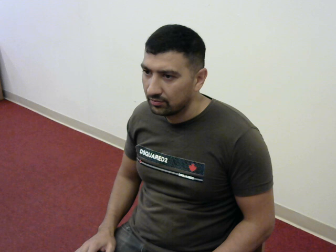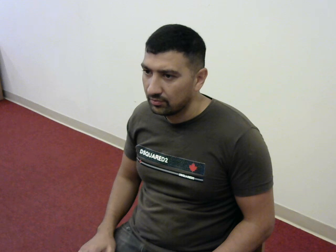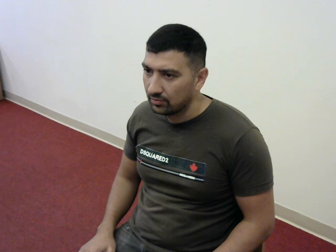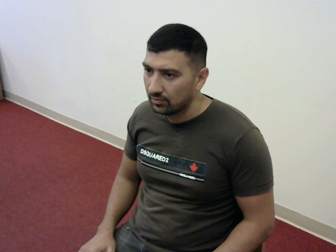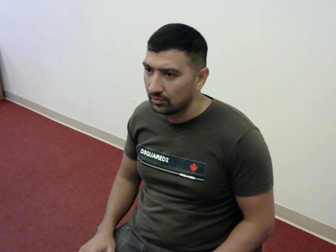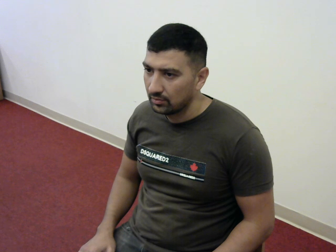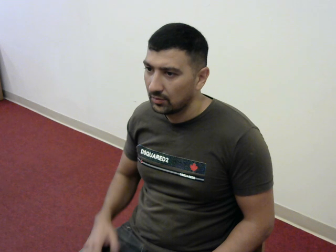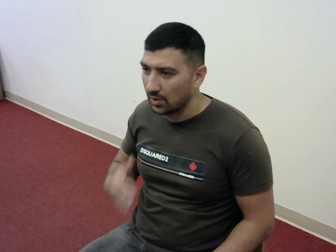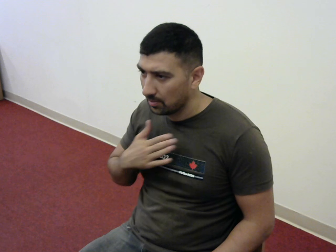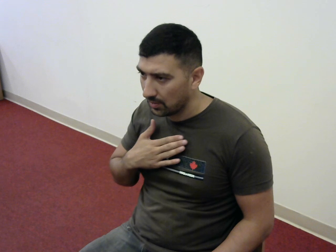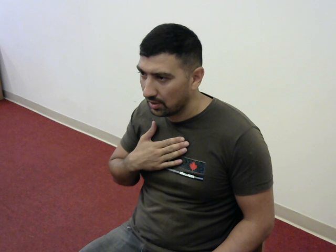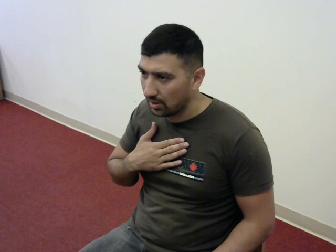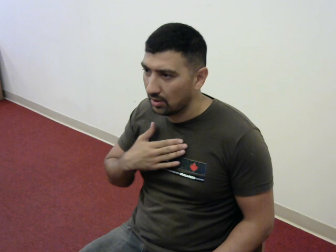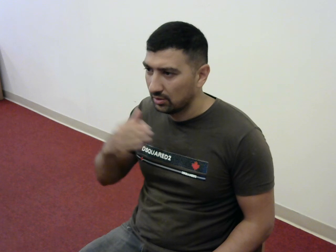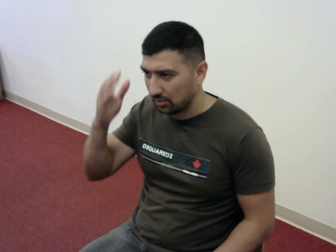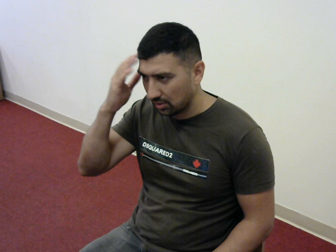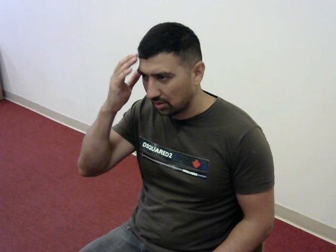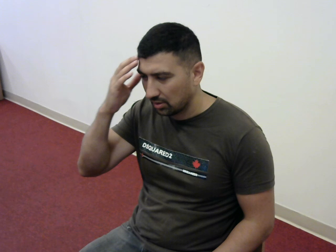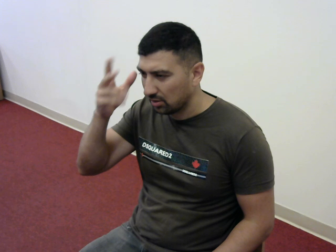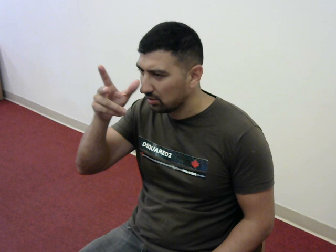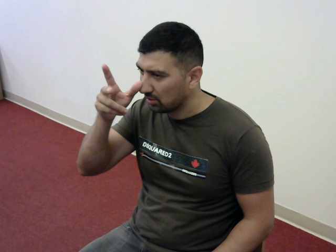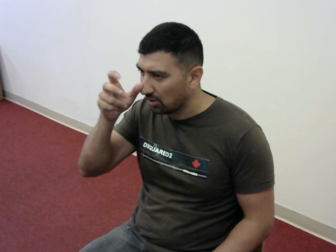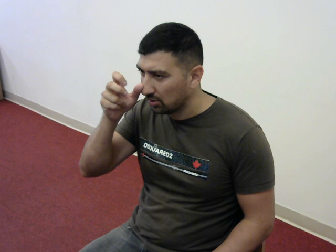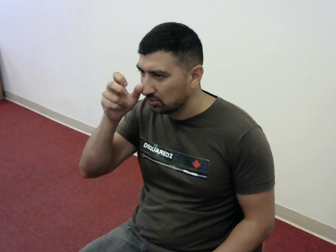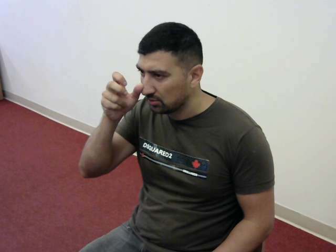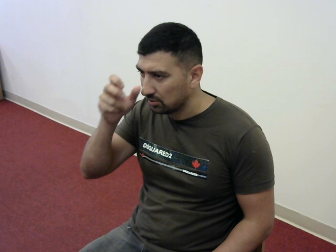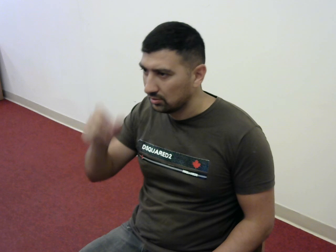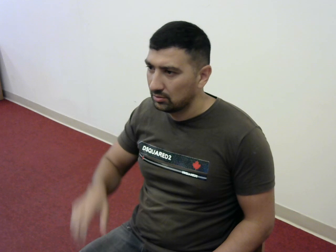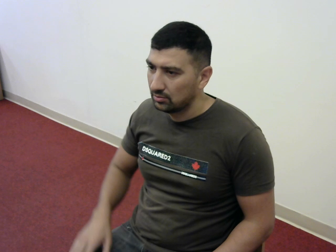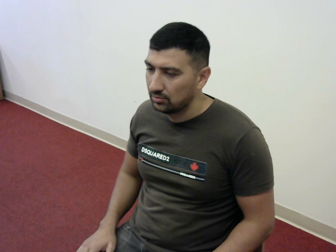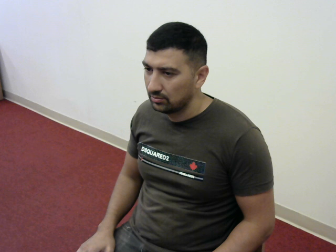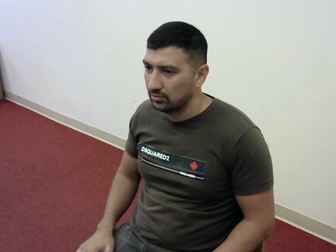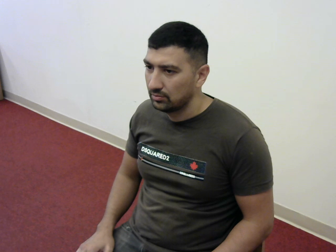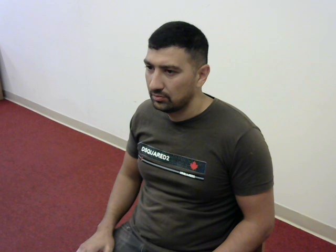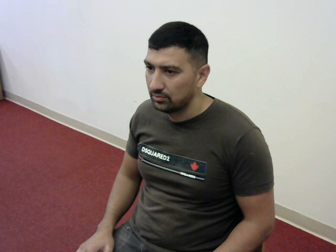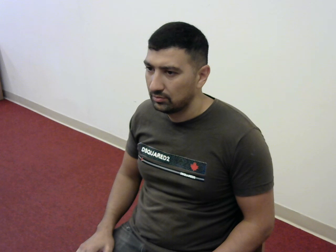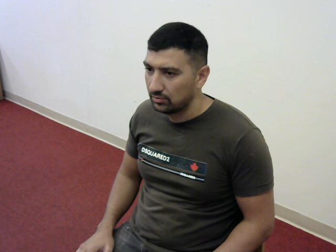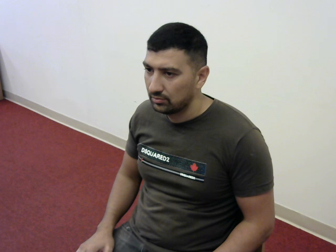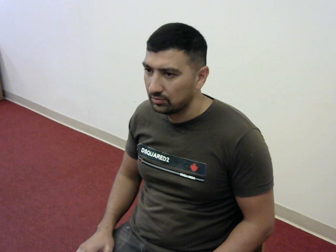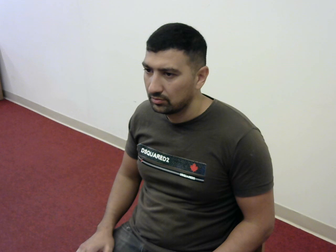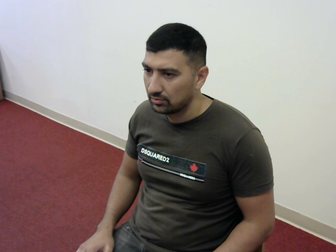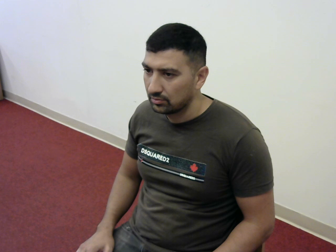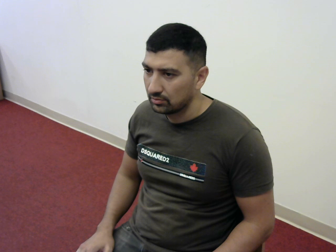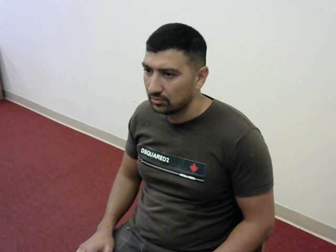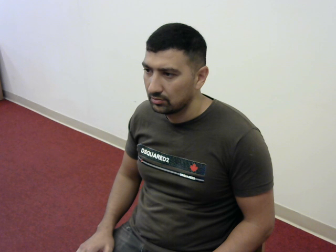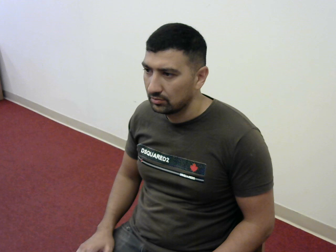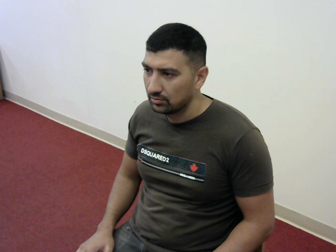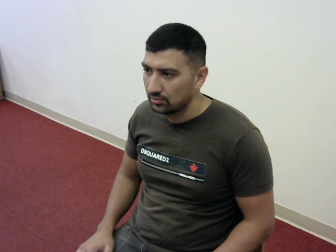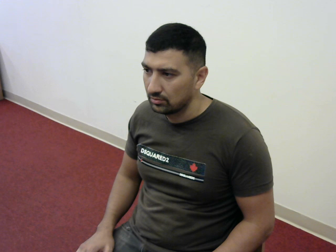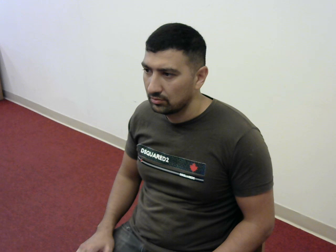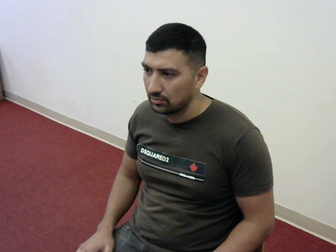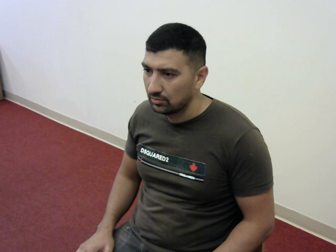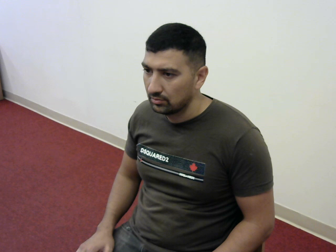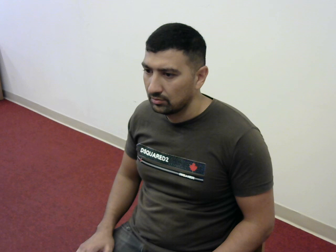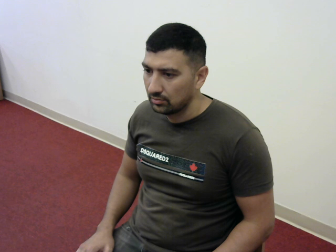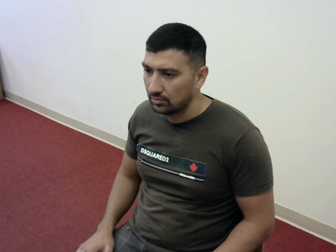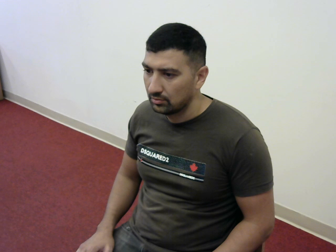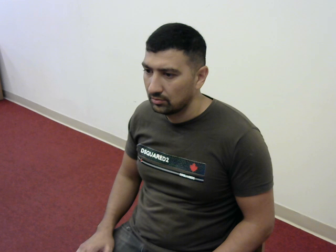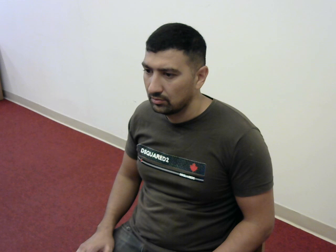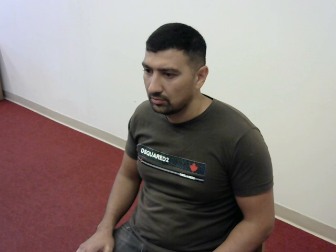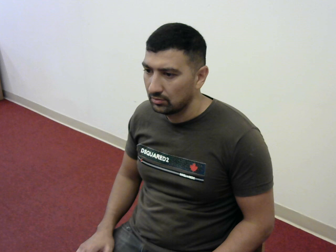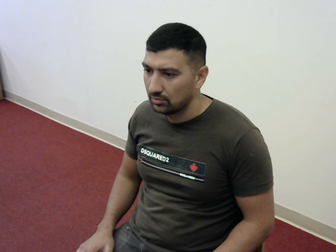Mənim başım ağrıyır